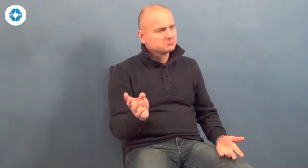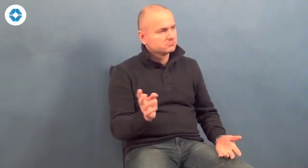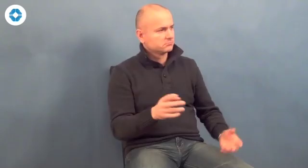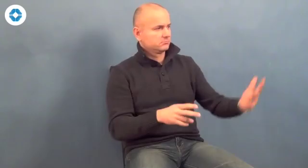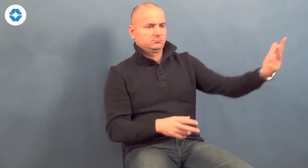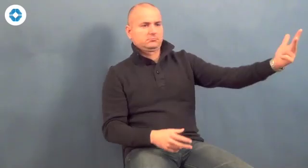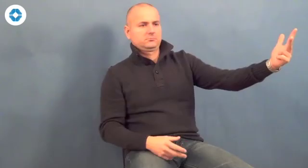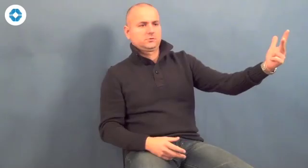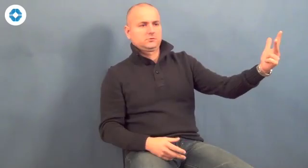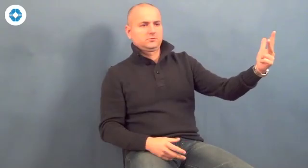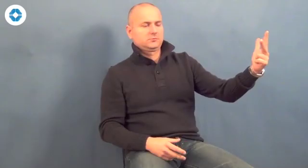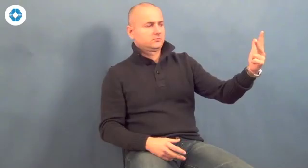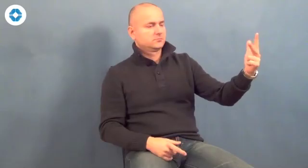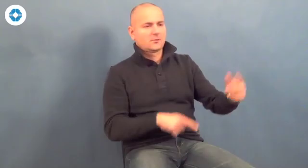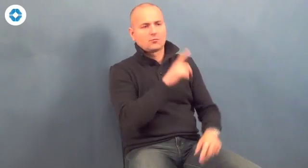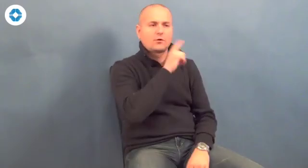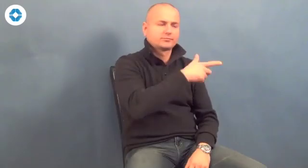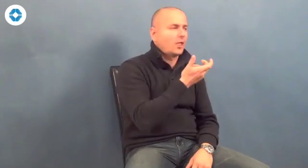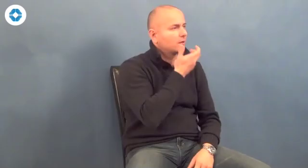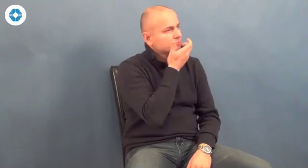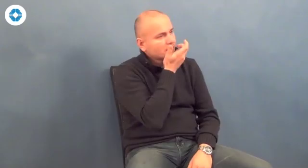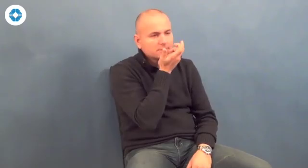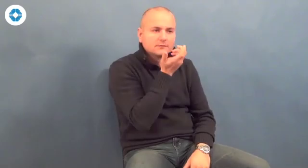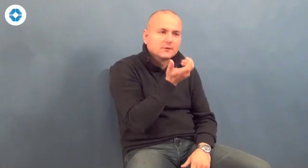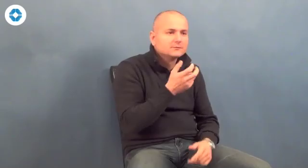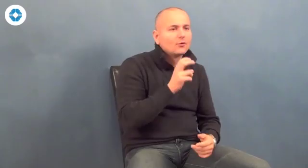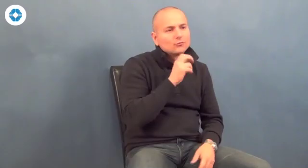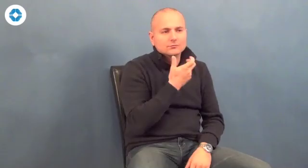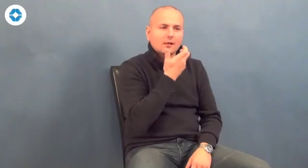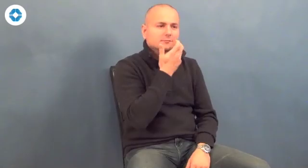Nagle zauważa trzech chłopaków idących w jego stronę i gryzących gruszki.